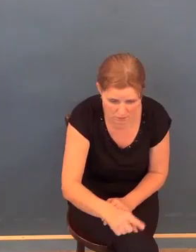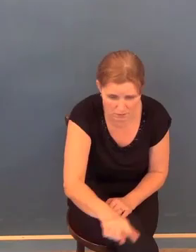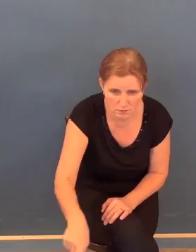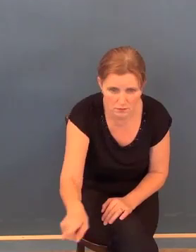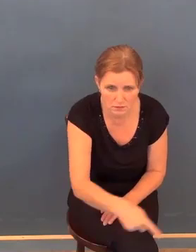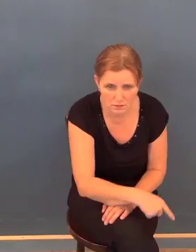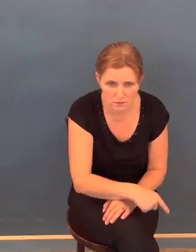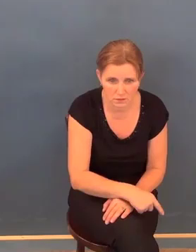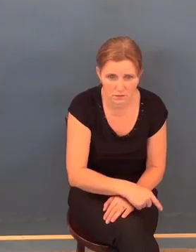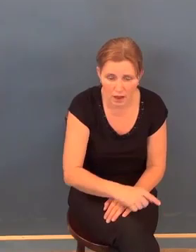Skreślone.